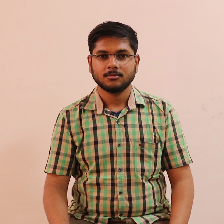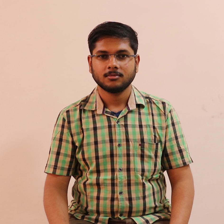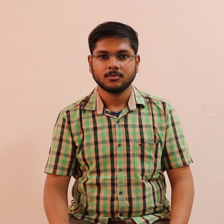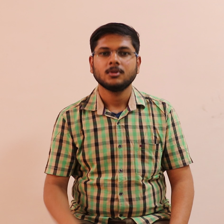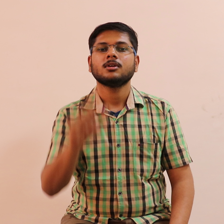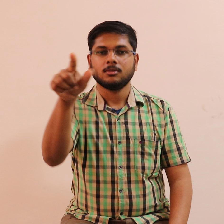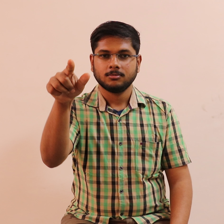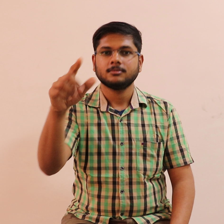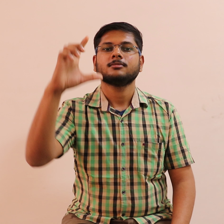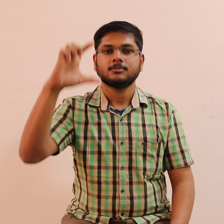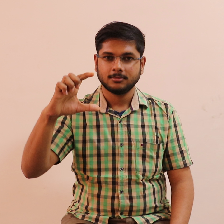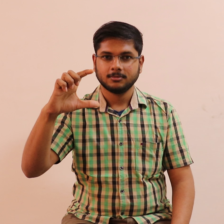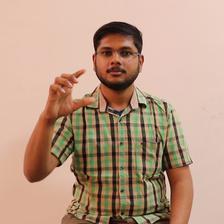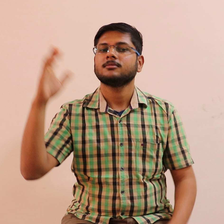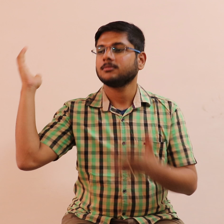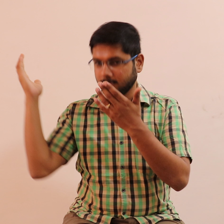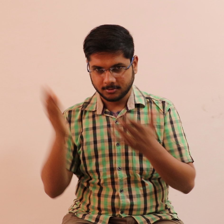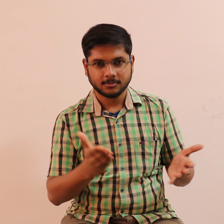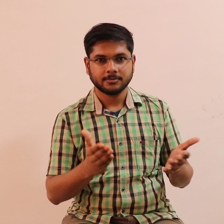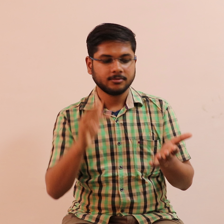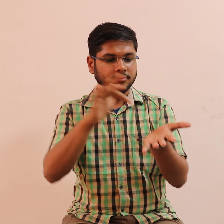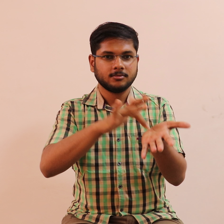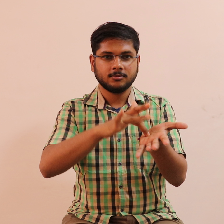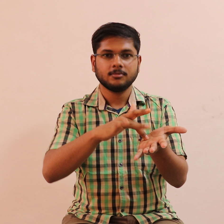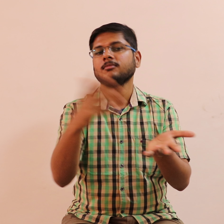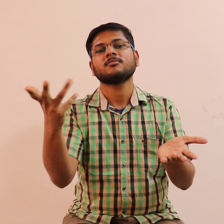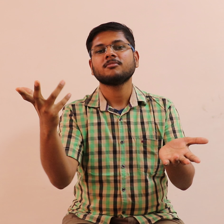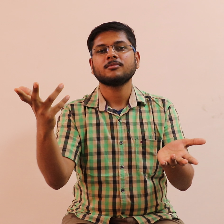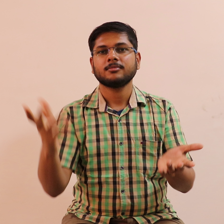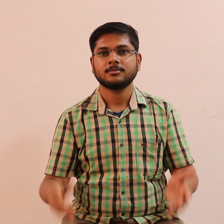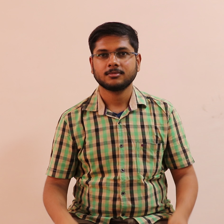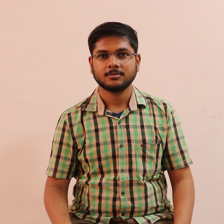which collegeschool are you from